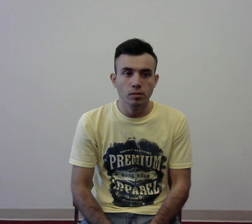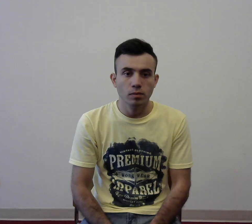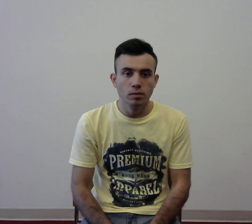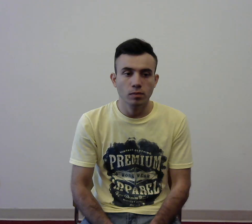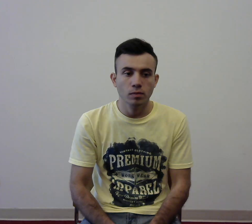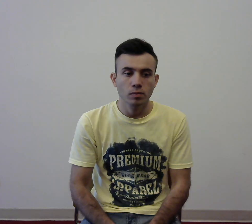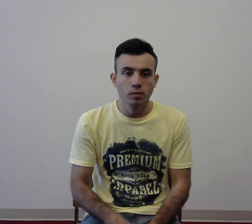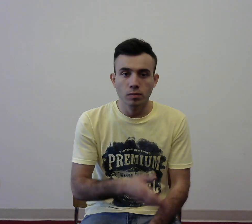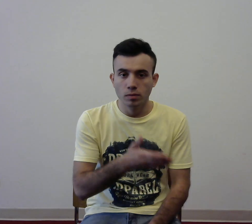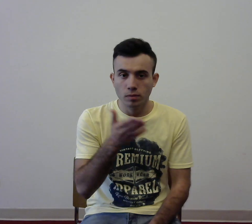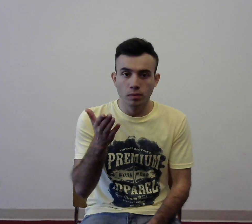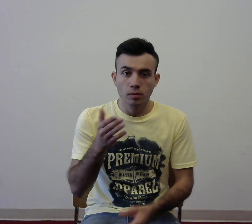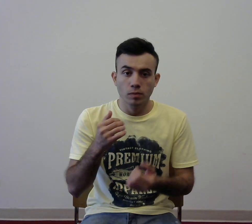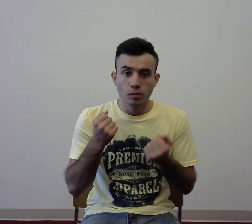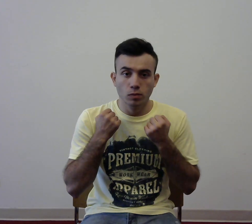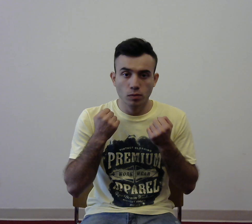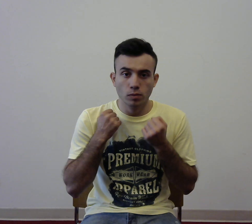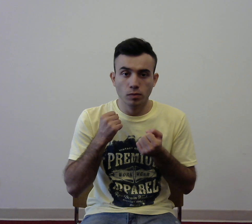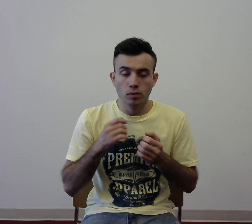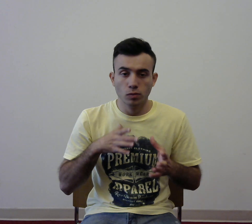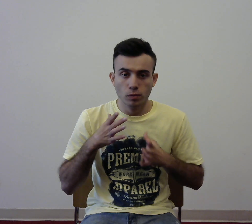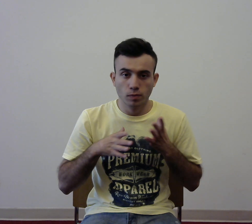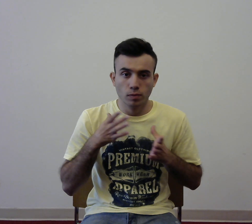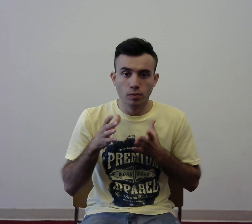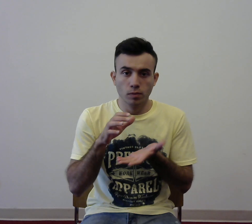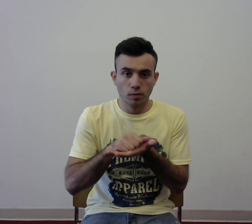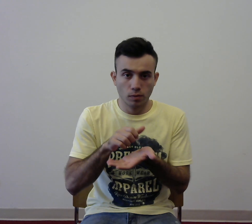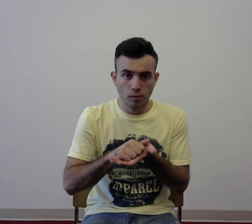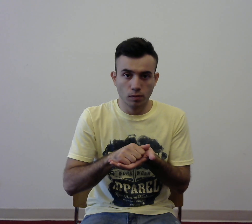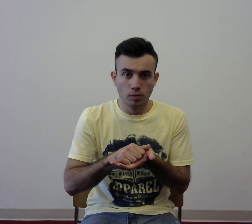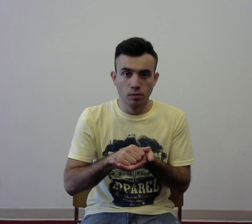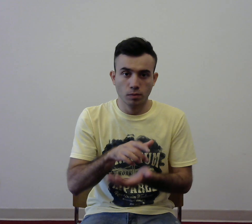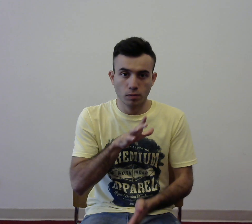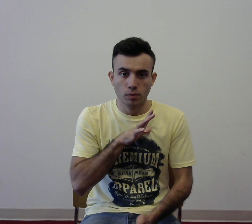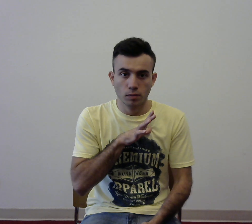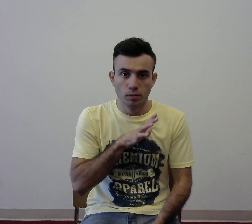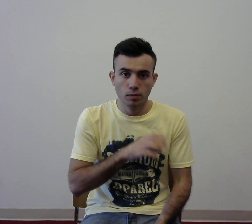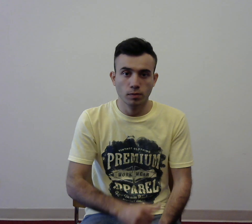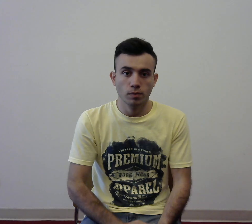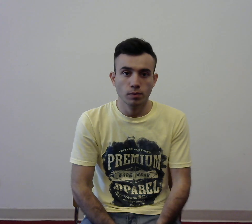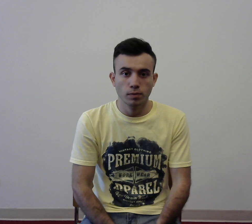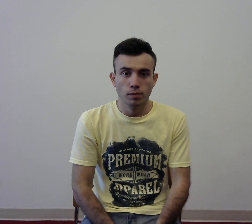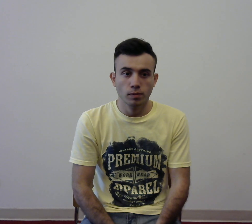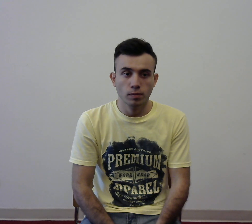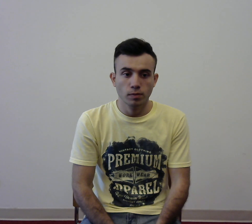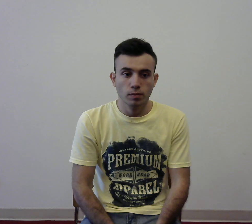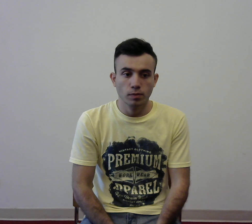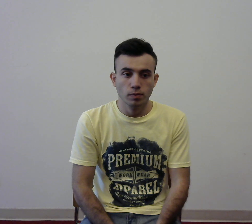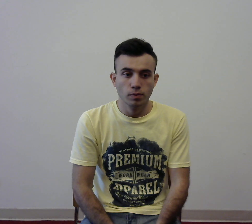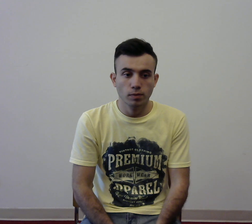Siz idmanla məşğul olursunuzmu?